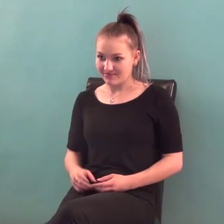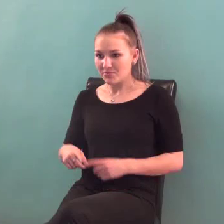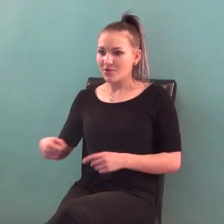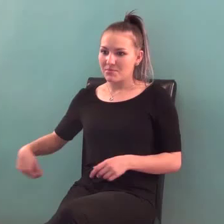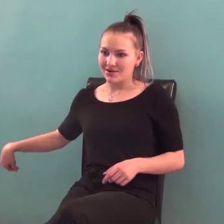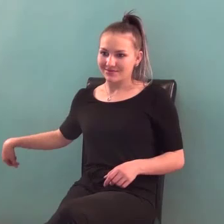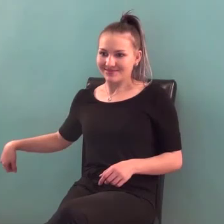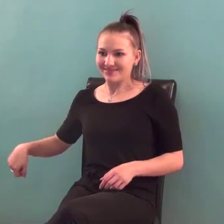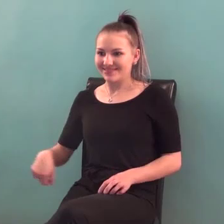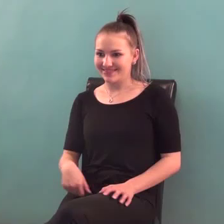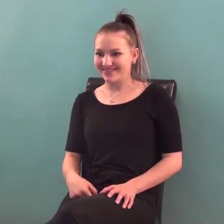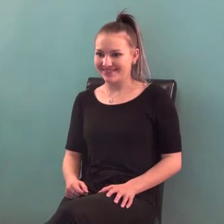Normalny bagaż.